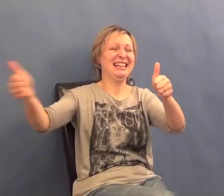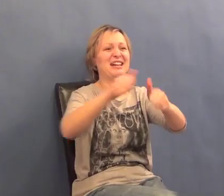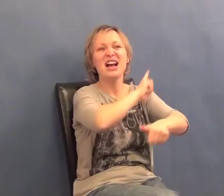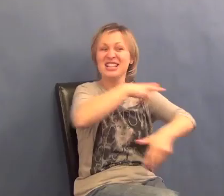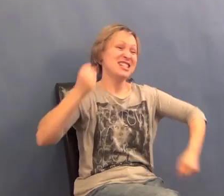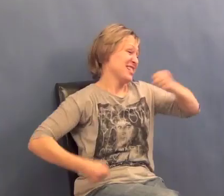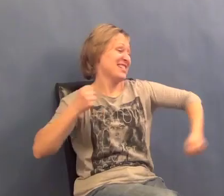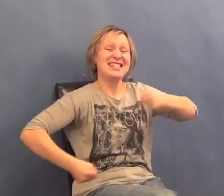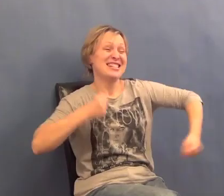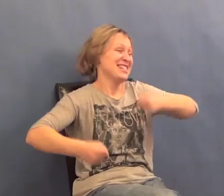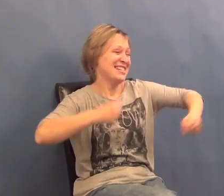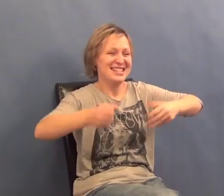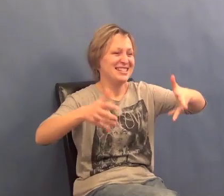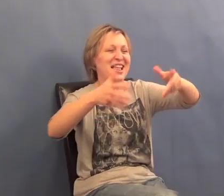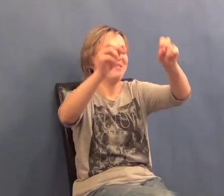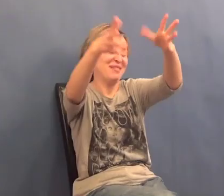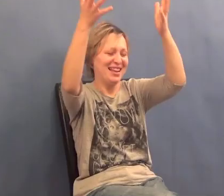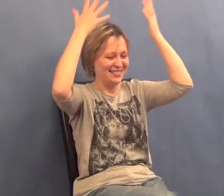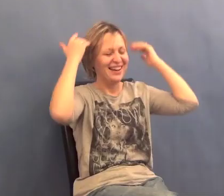Policjant biegnie za nimi i nie wiem, co dalej.